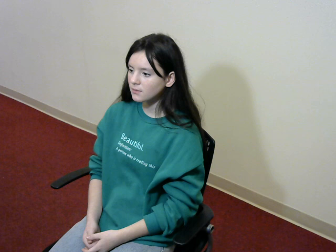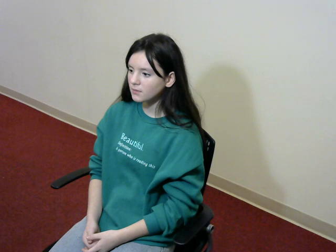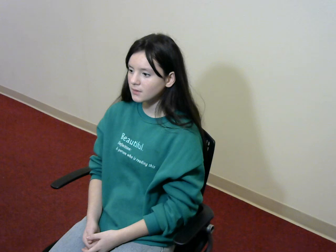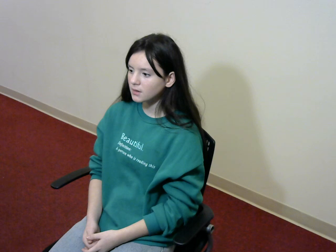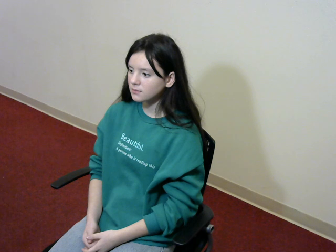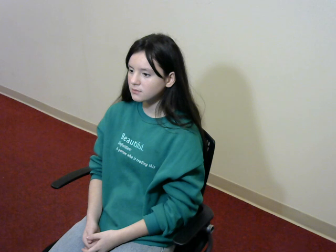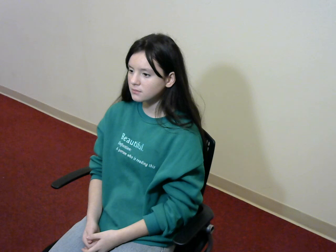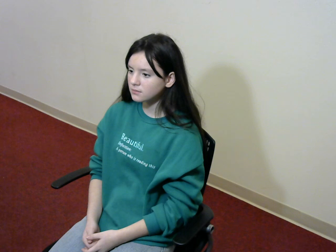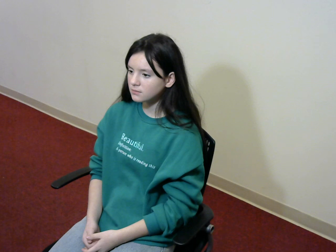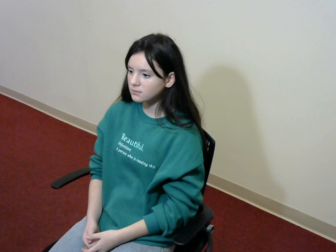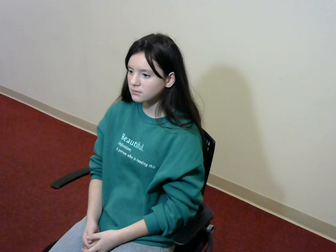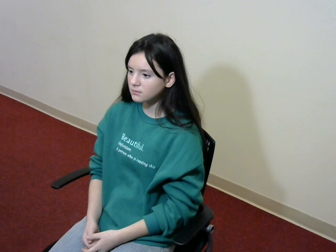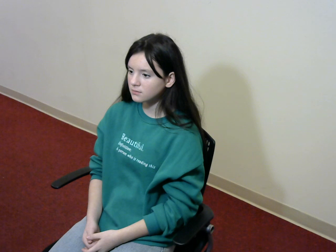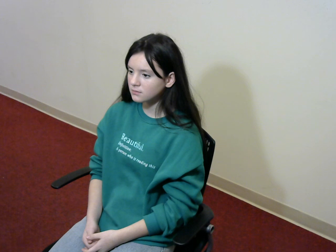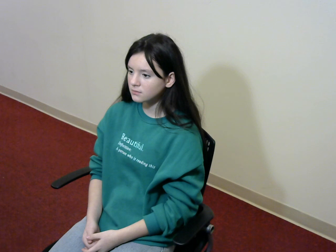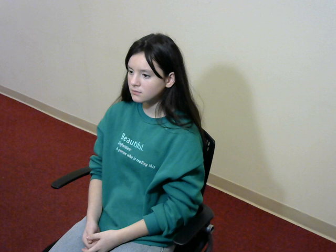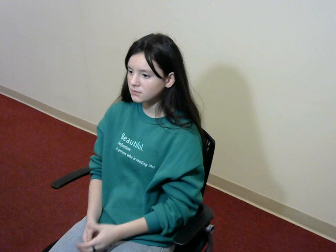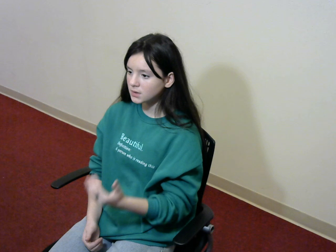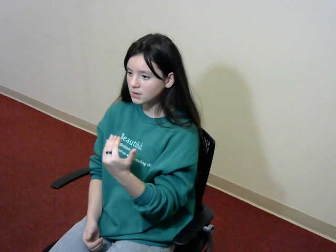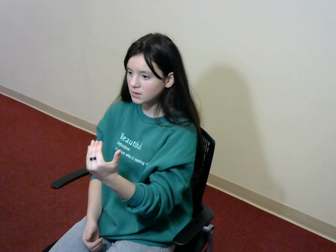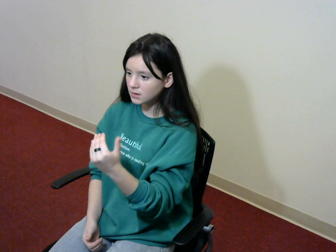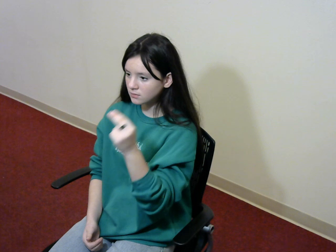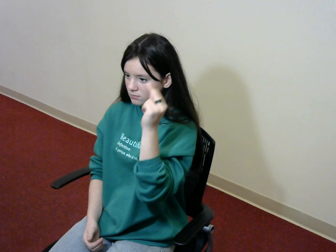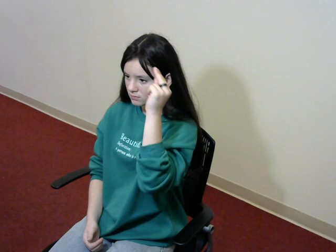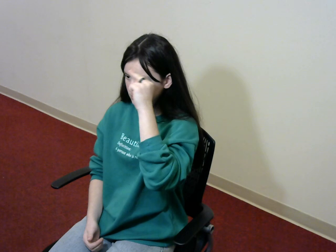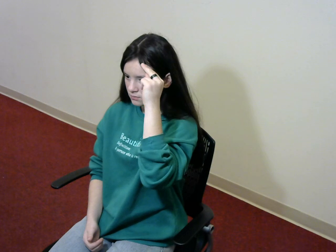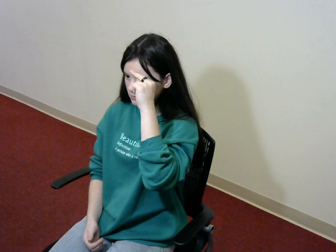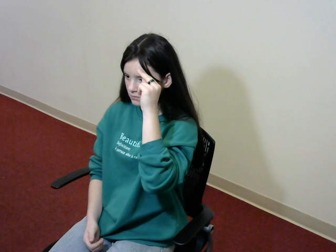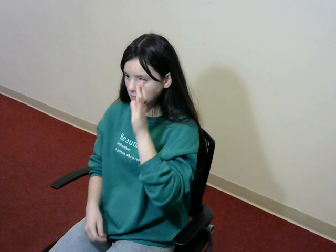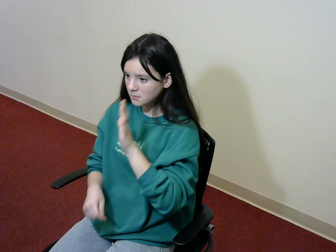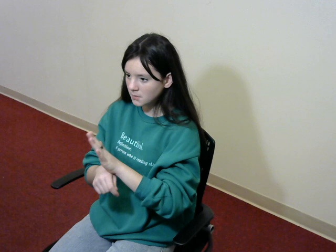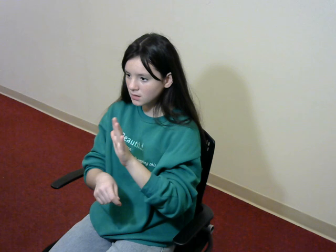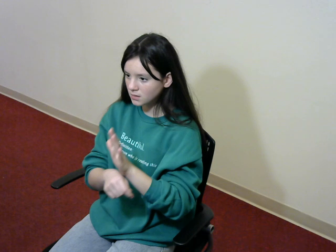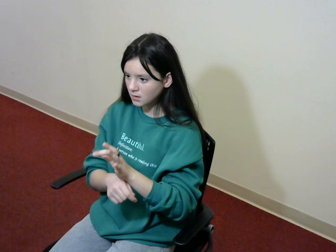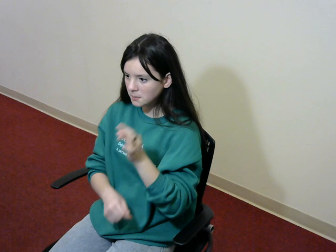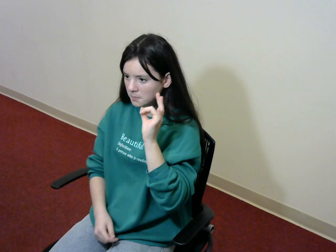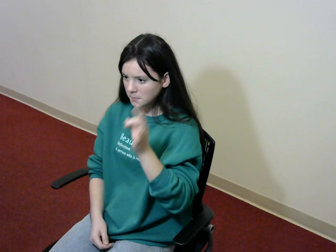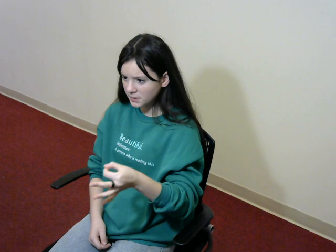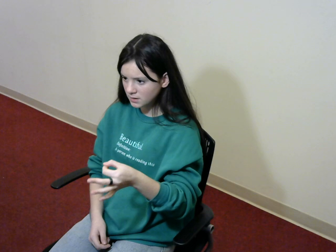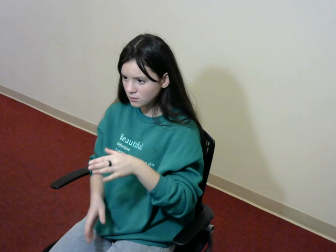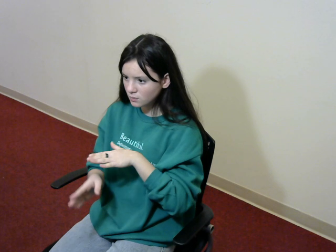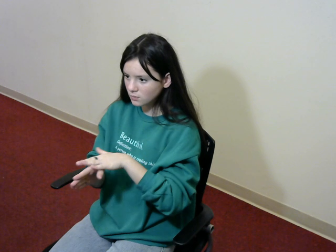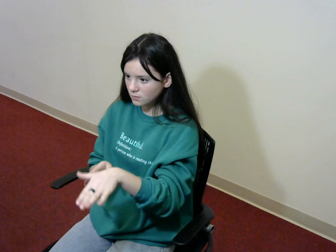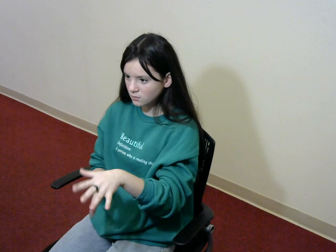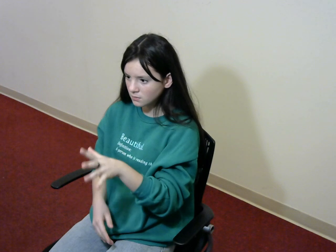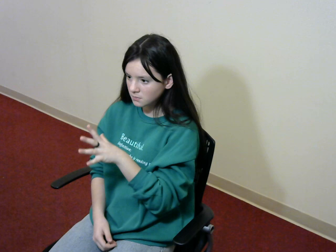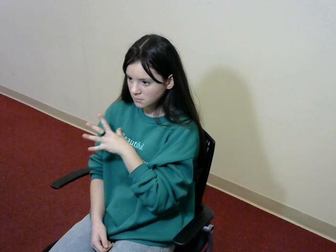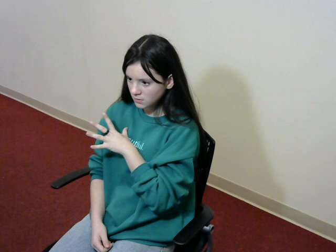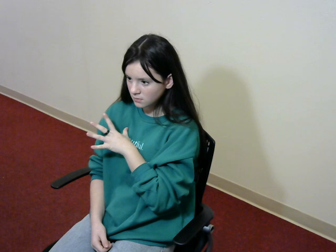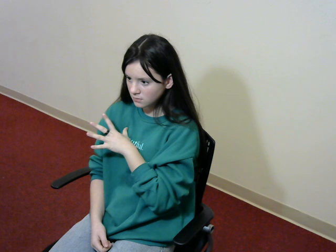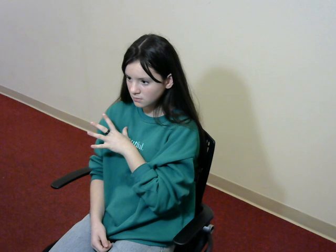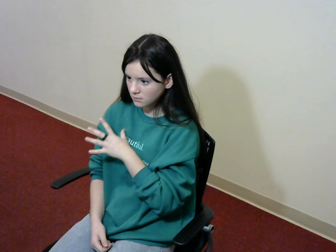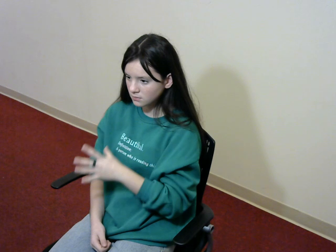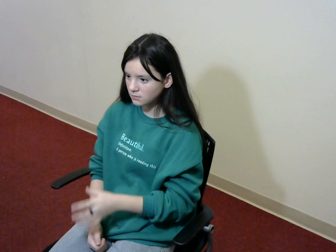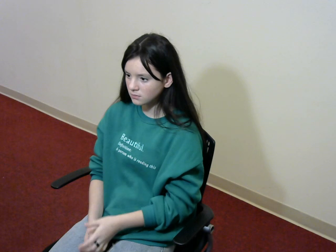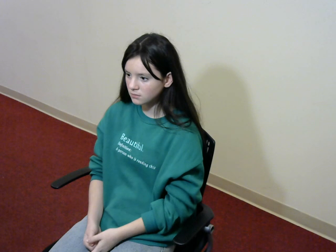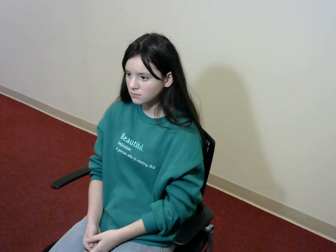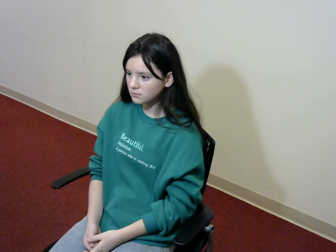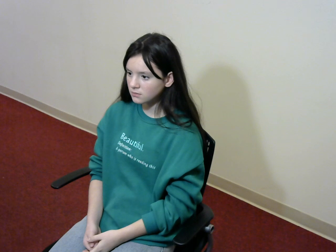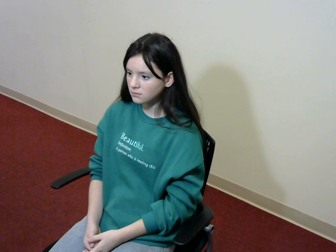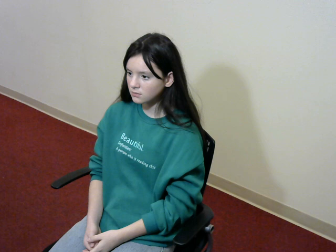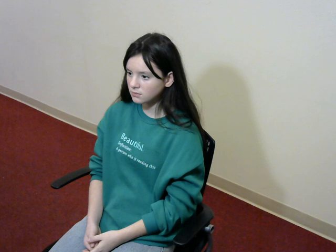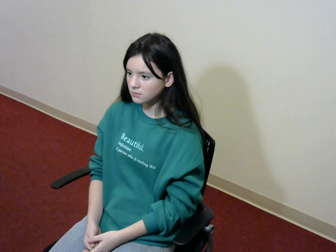Sənin şagirdin tapşırıqları düzgün yerinə yetirib